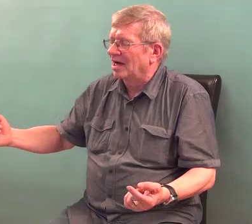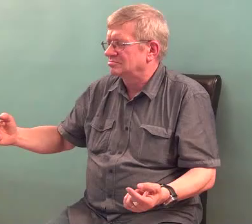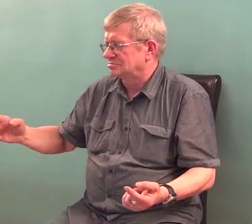Dobrze.